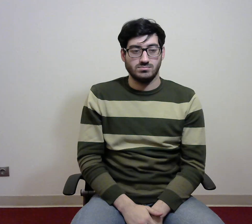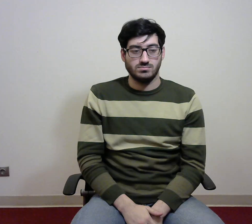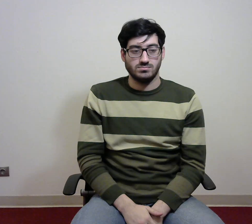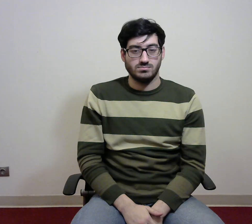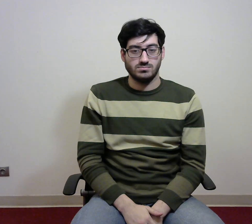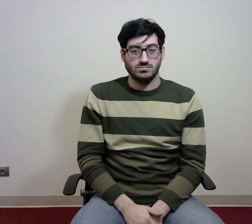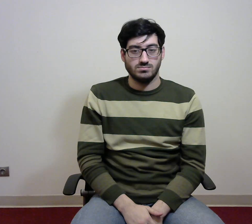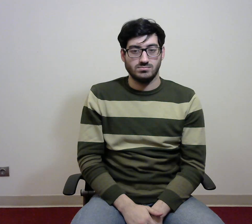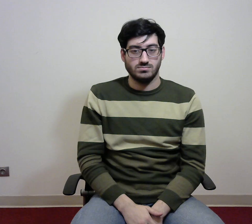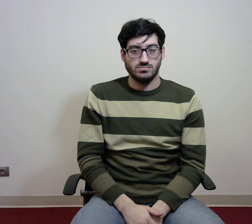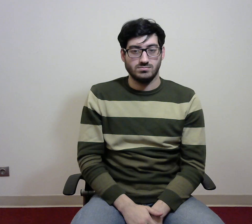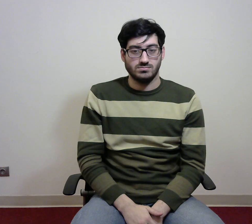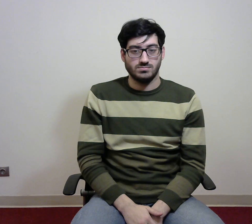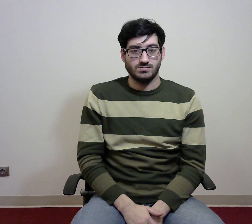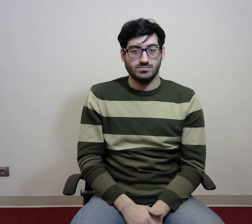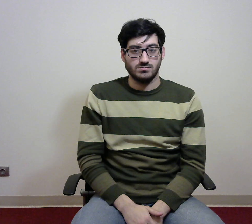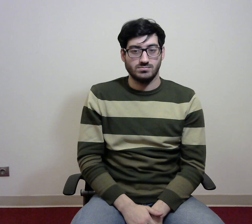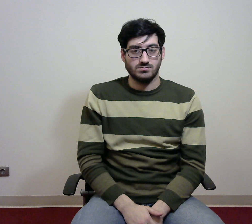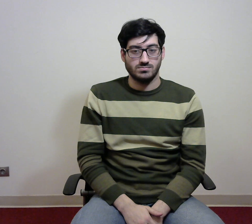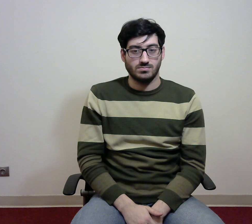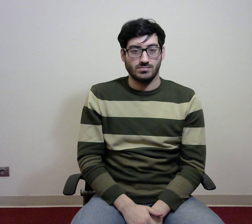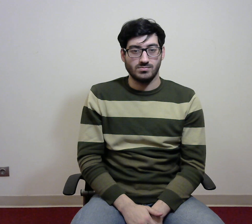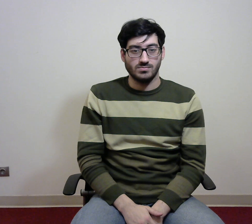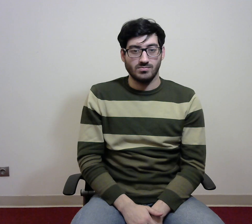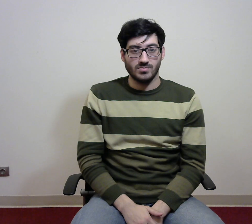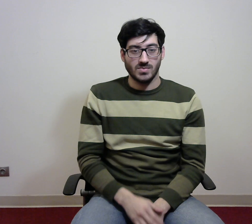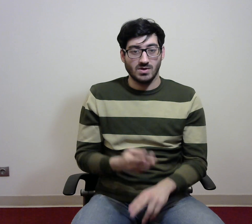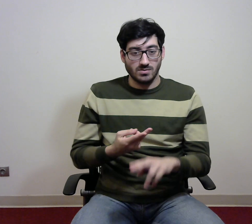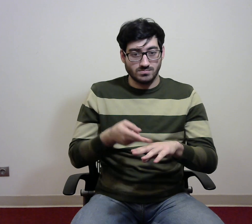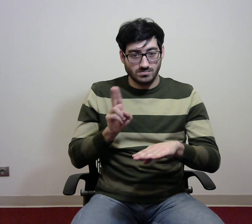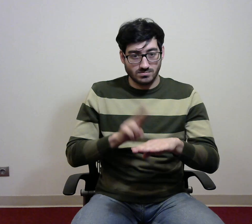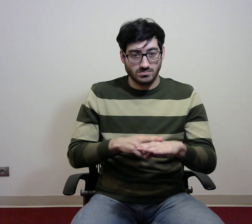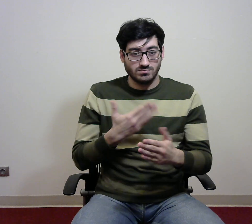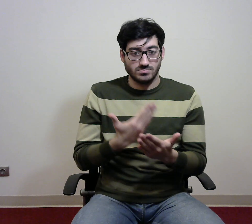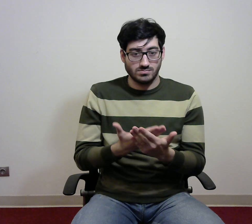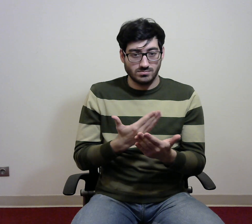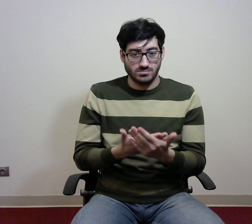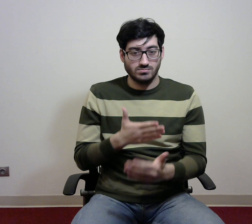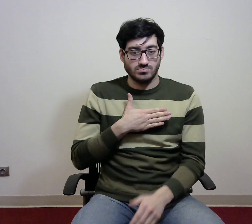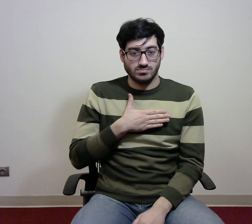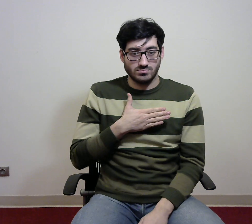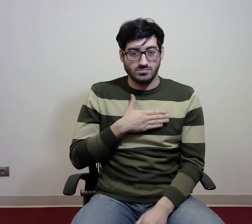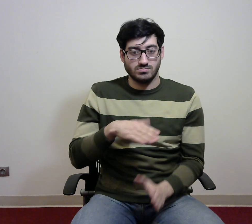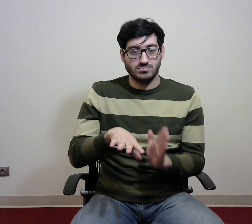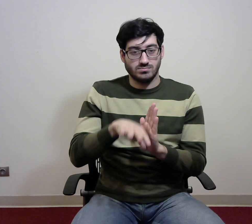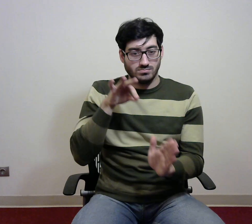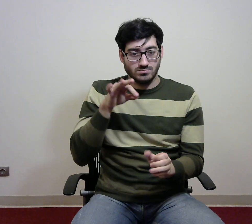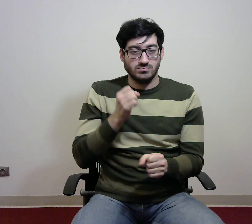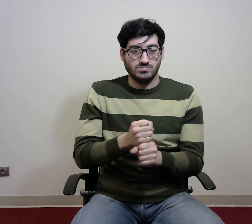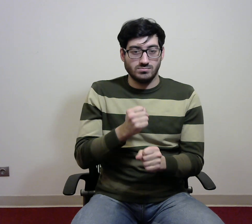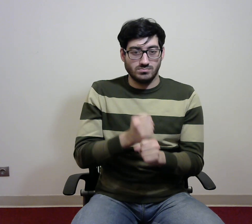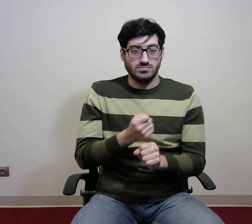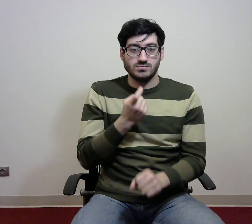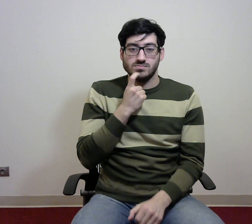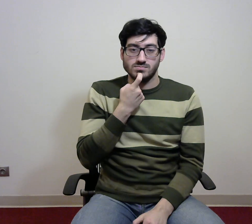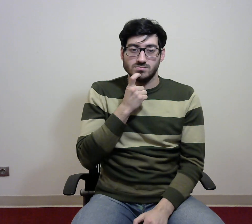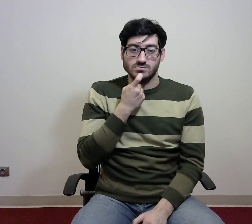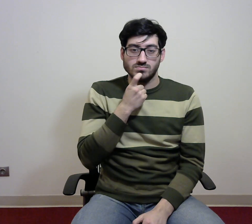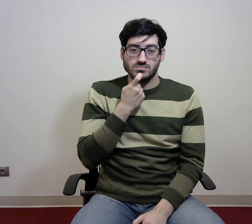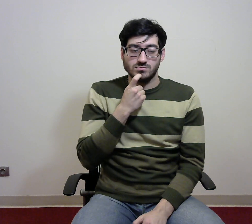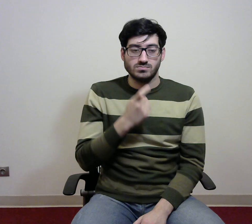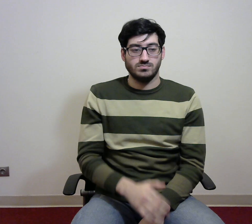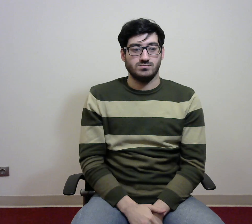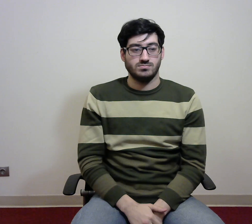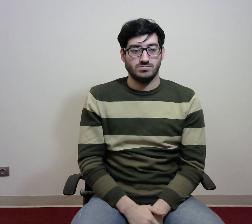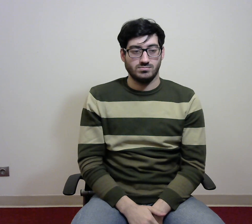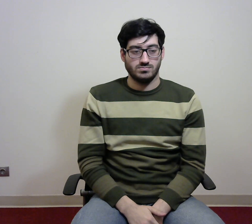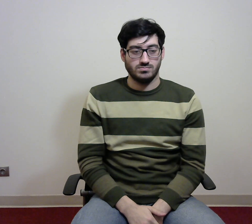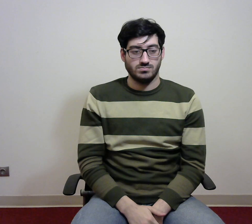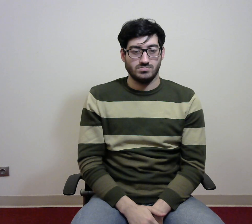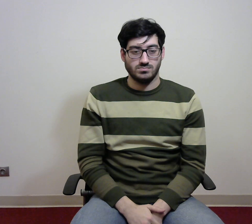Bu məsələdə mənə seçim etmək çətindir